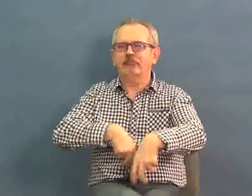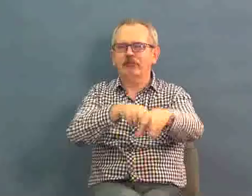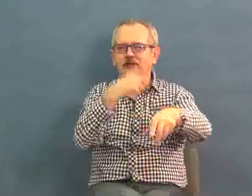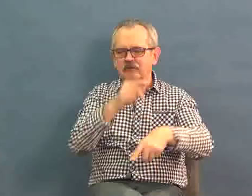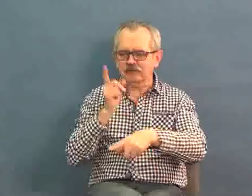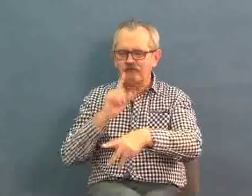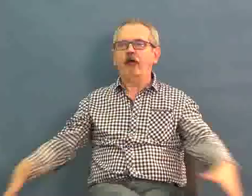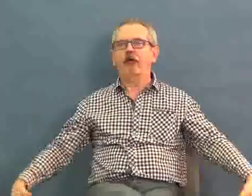Chłopak się przestraszył.